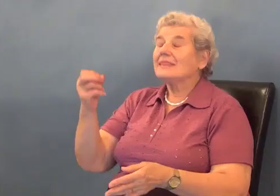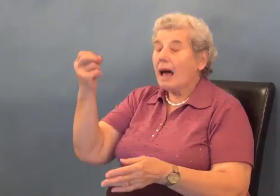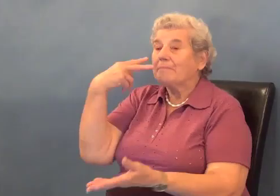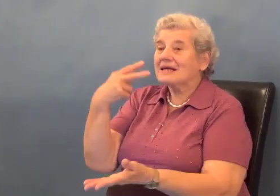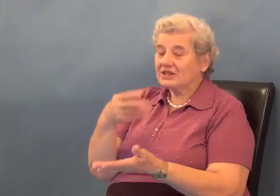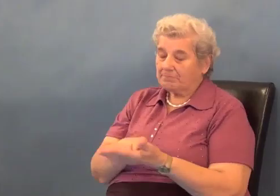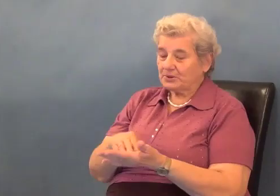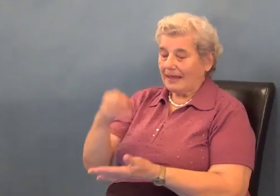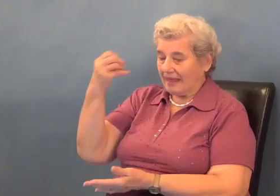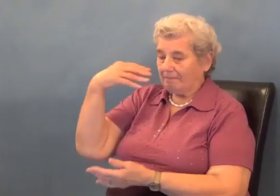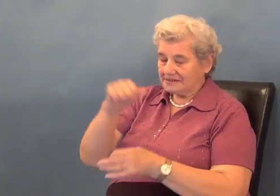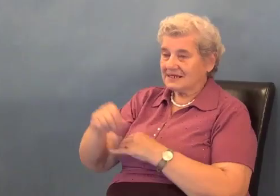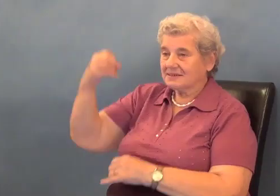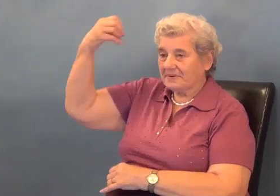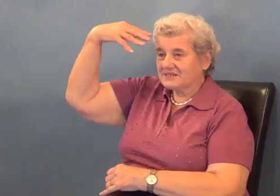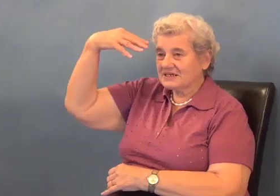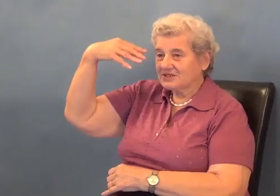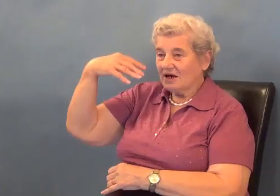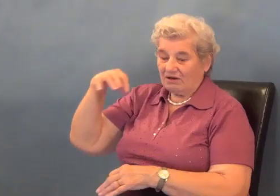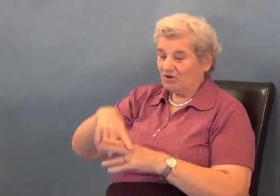Na plaży, na przykład na plaży jest prysznic, tak?